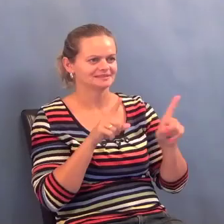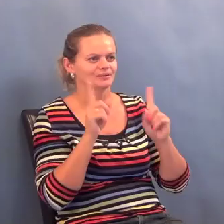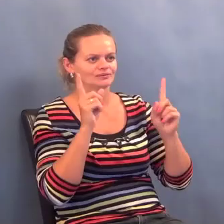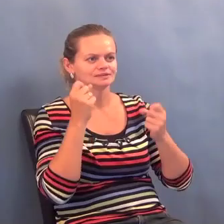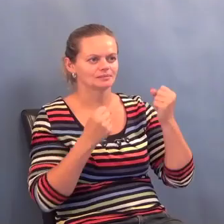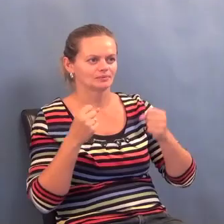Okrągły znak jest podobny.